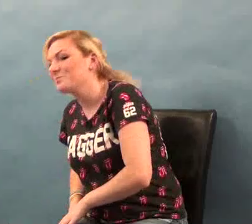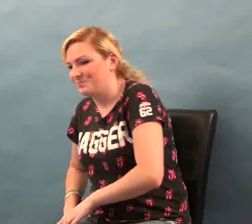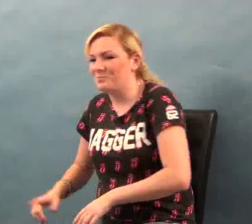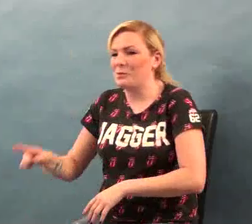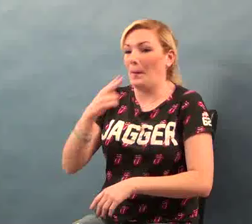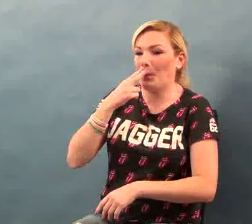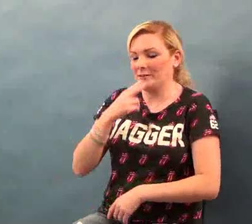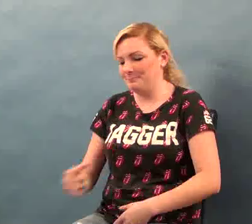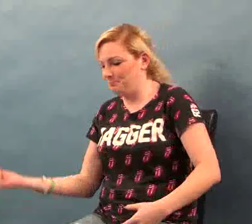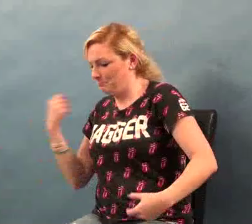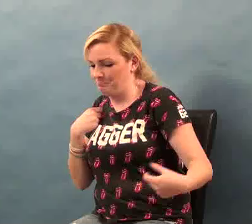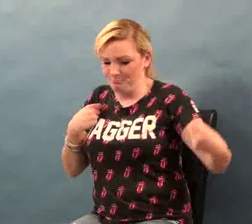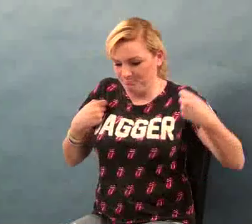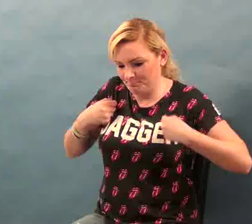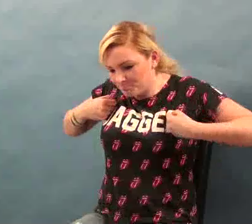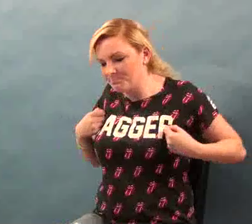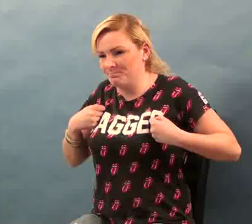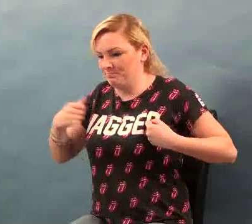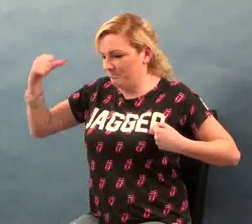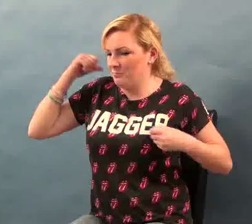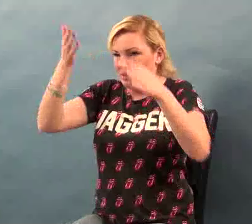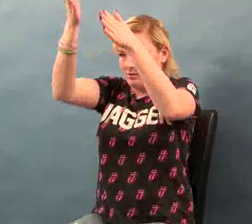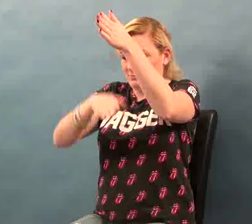Charlie Chaplin zakłada na plecy nosidło.